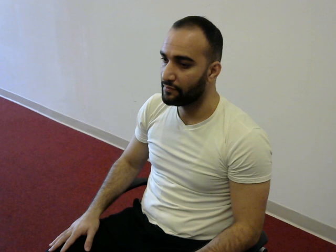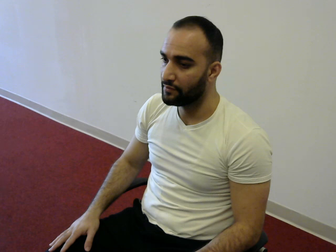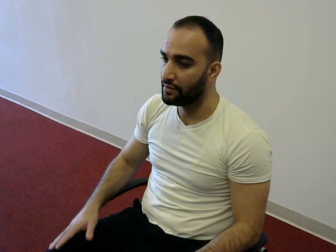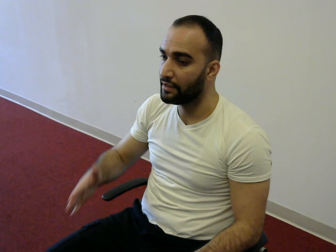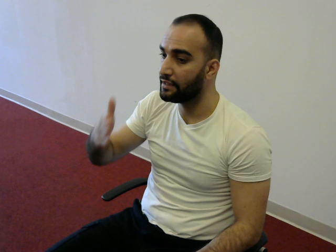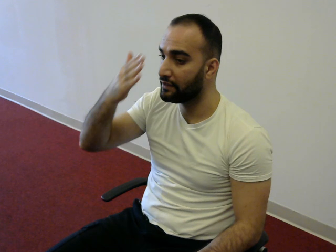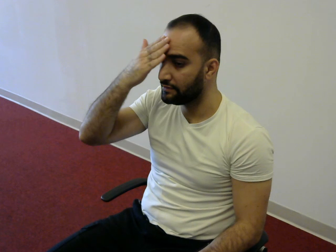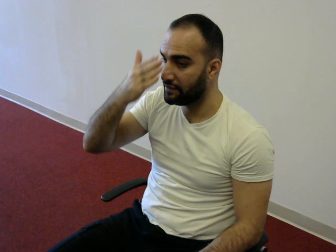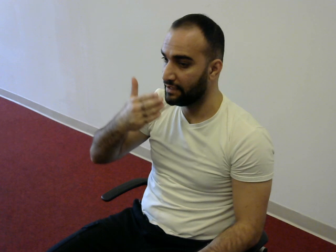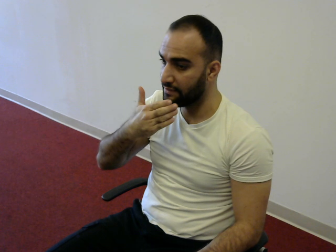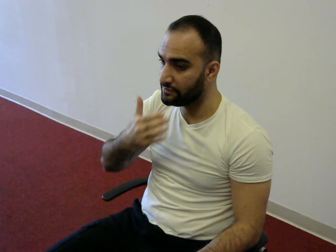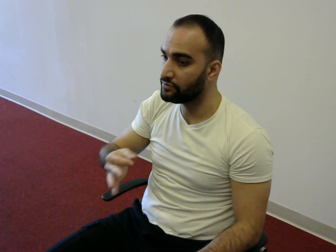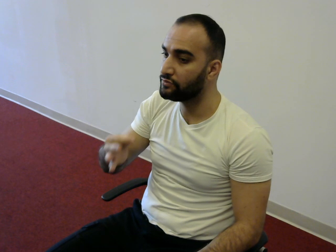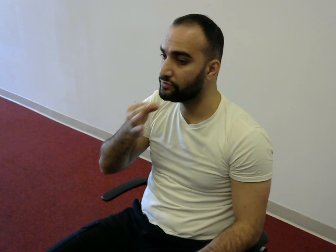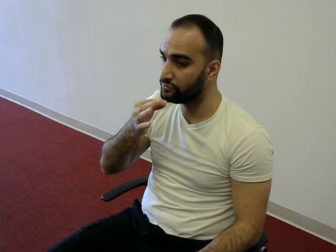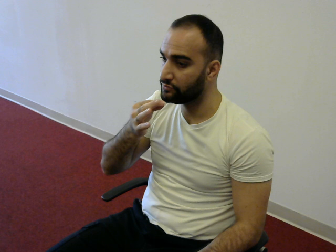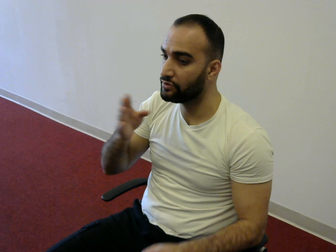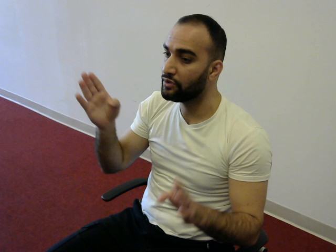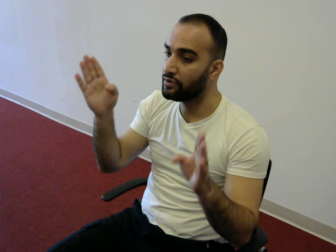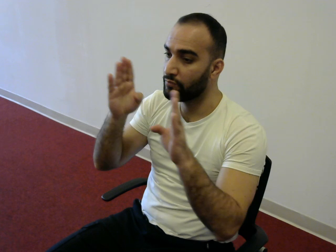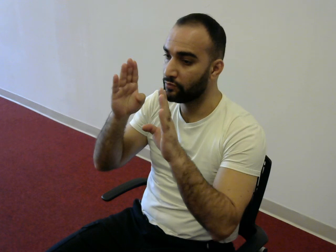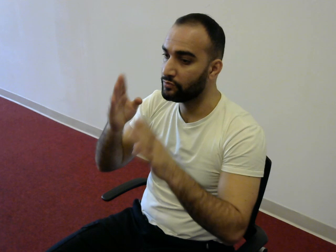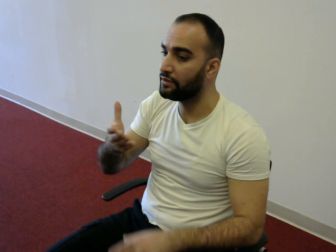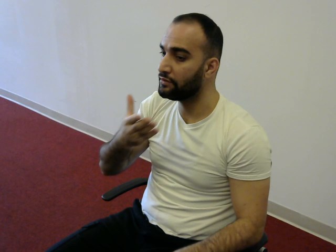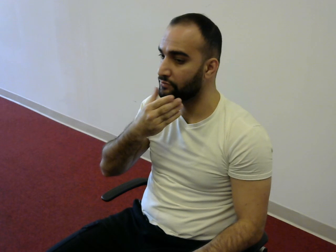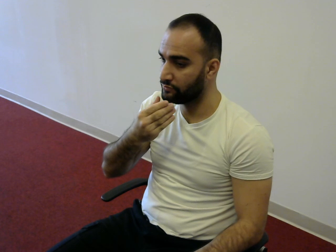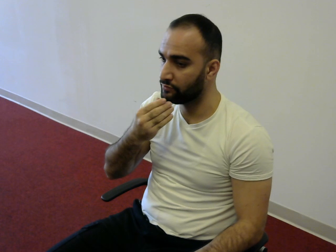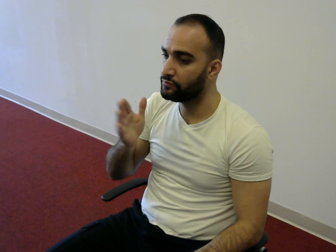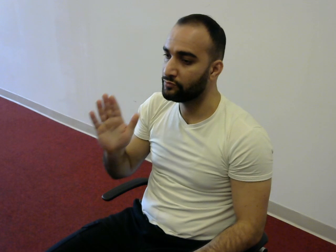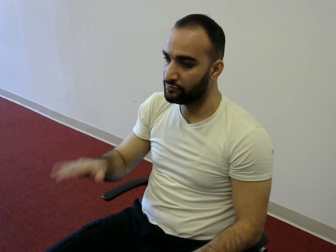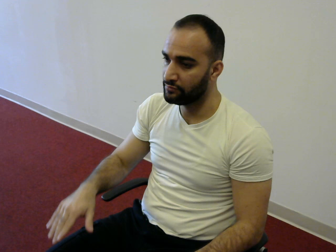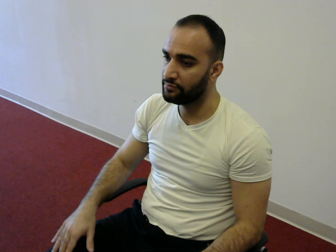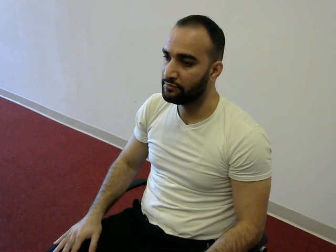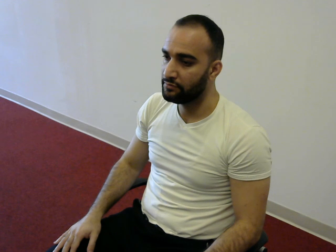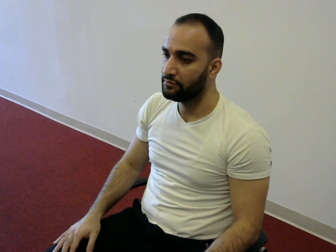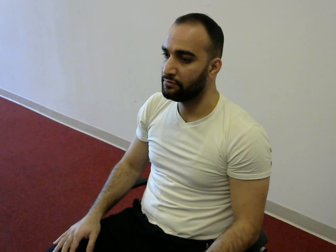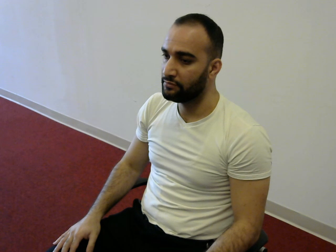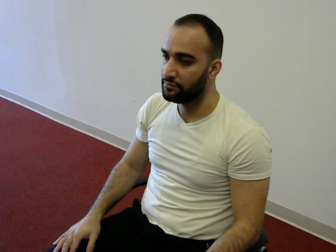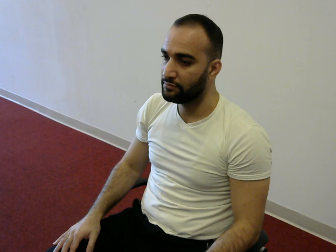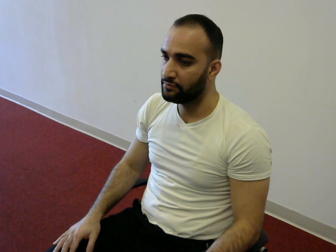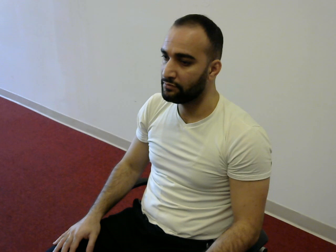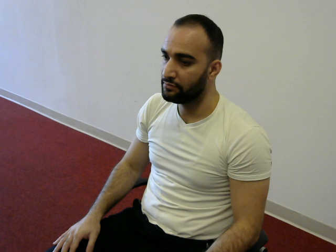Yazda havalar qəşəng olur